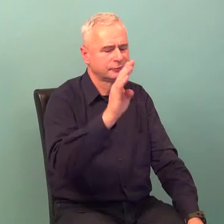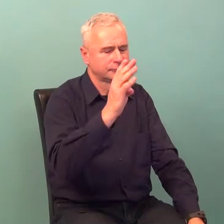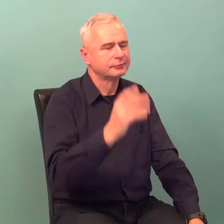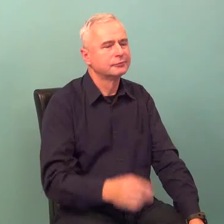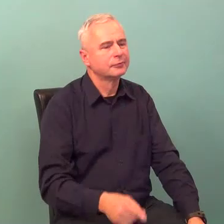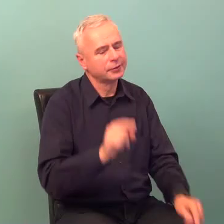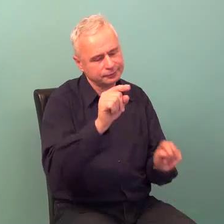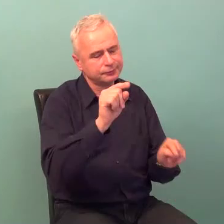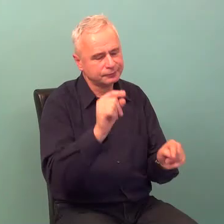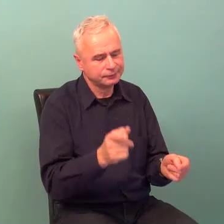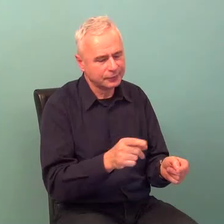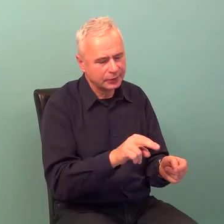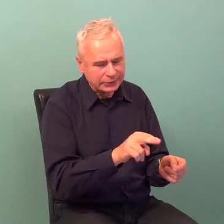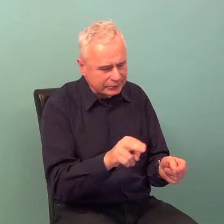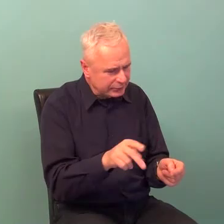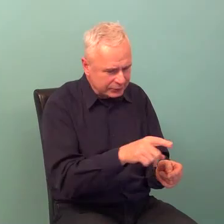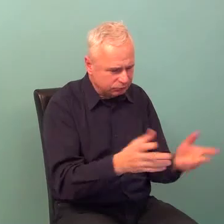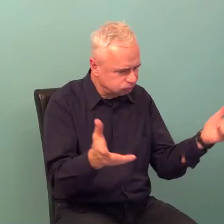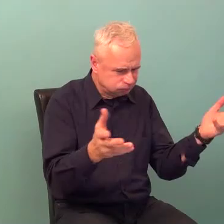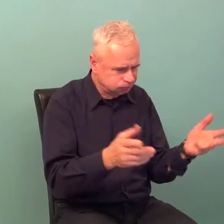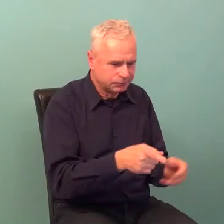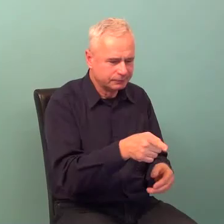Tu, tu, tu, nie wiem!